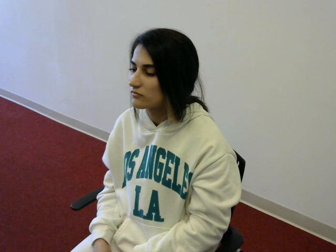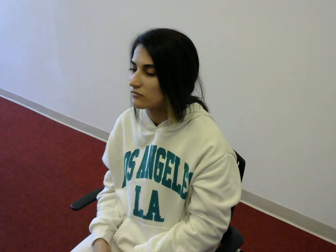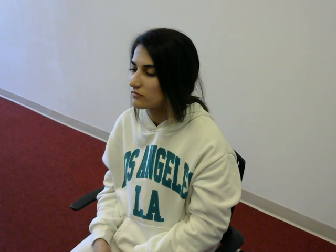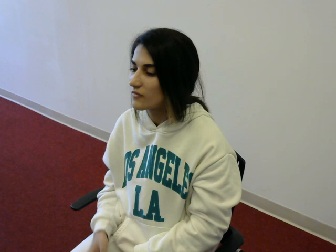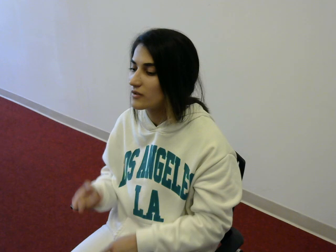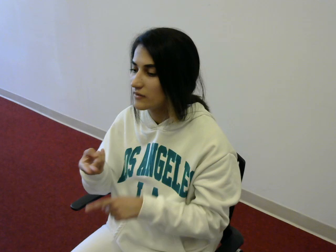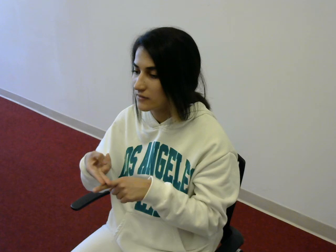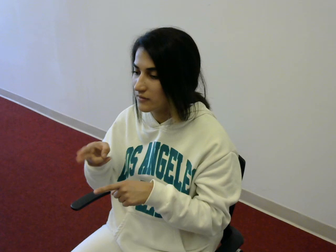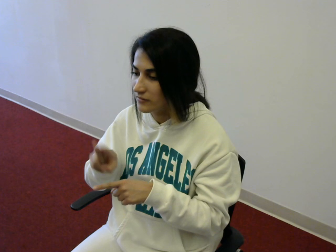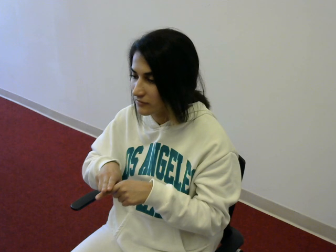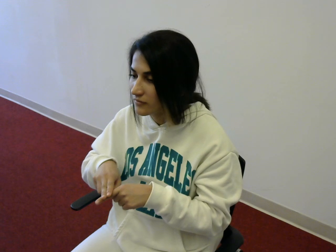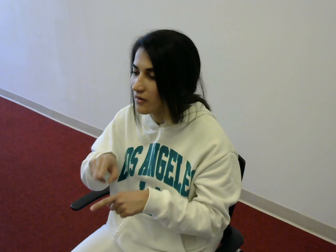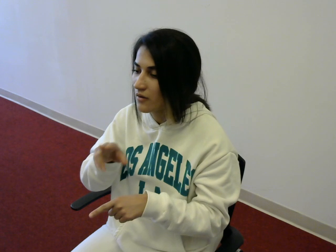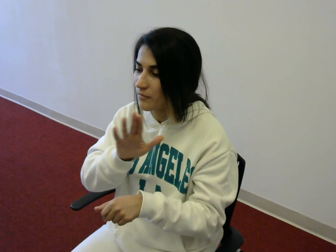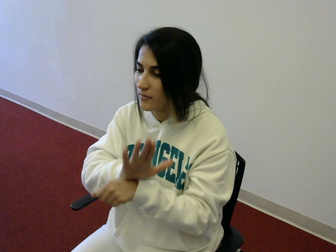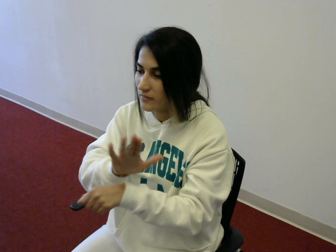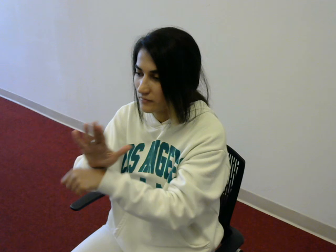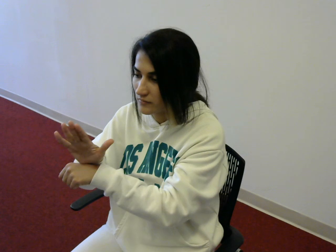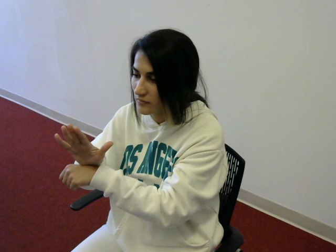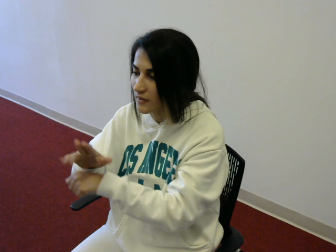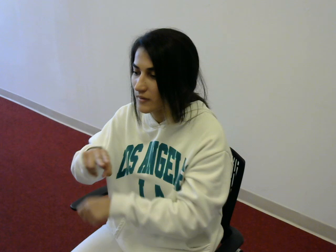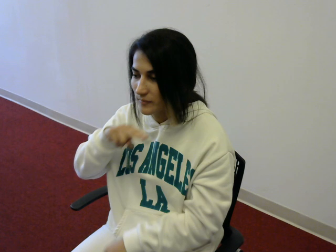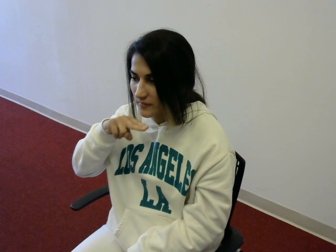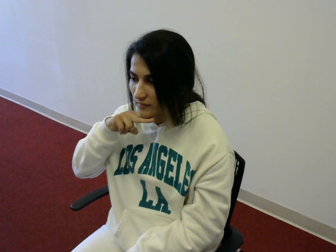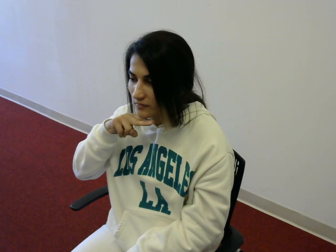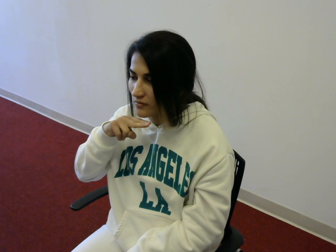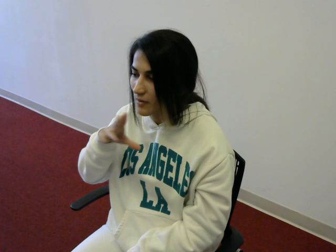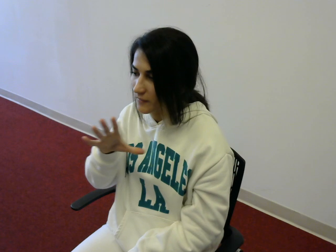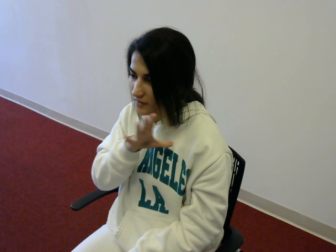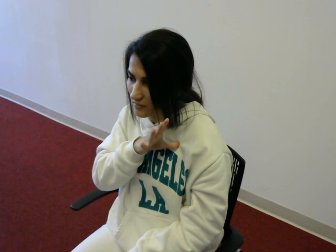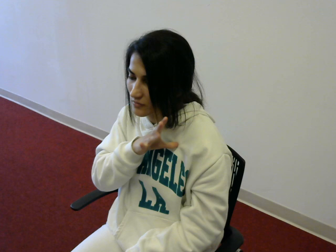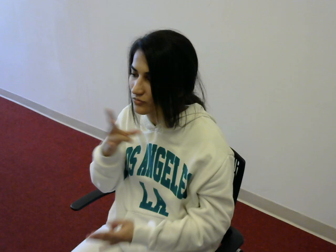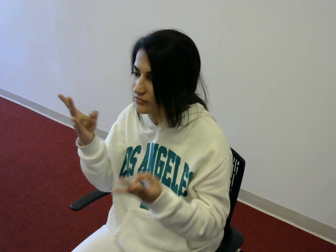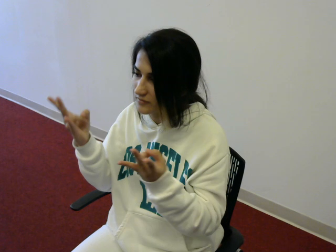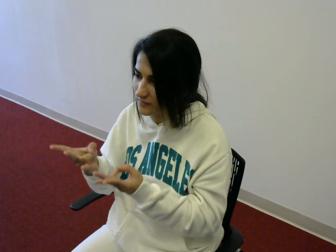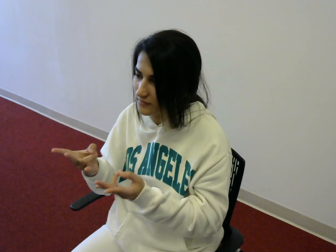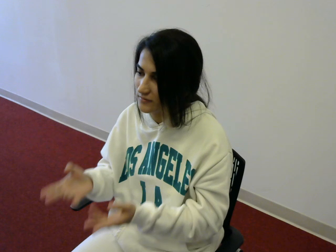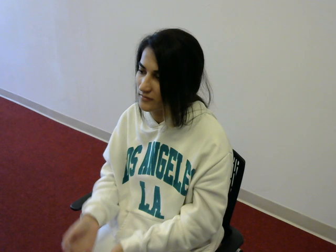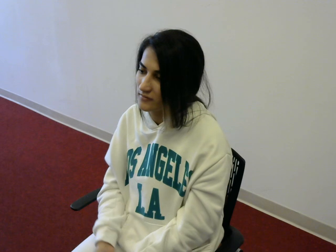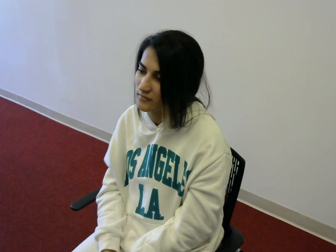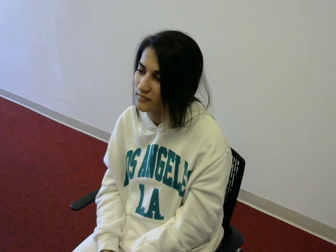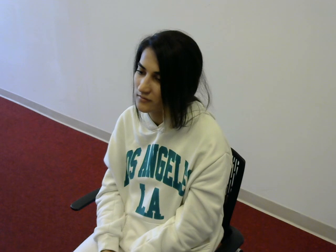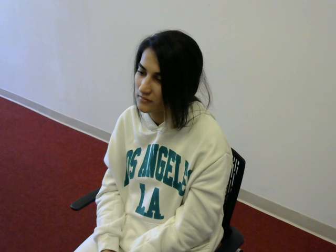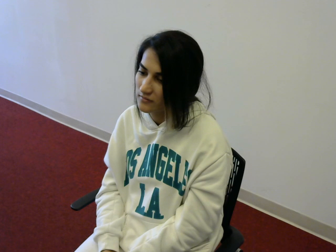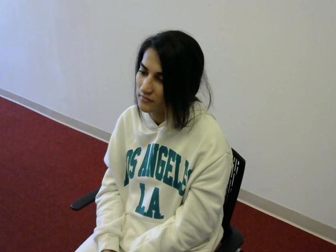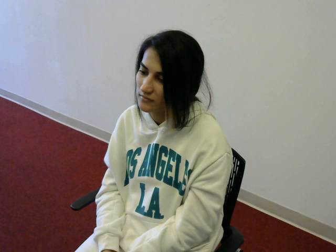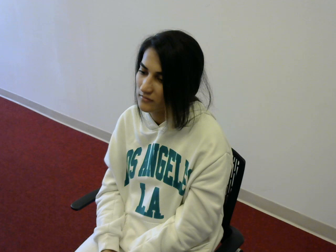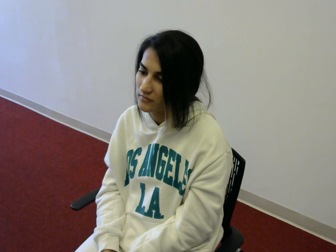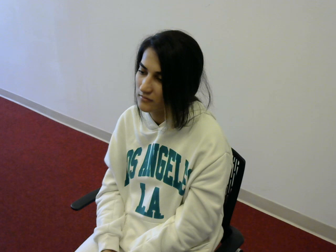Bu tapşırıqlarda diqqətli olmaq lazımdır